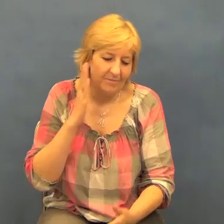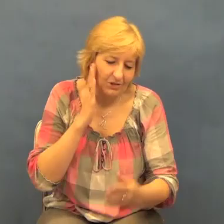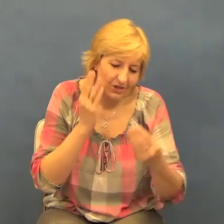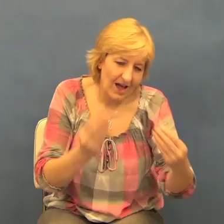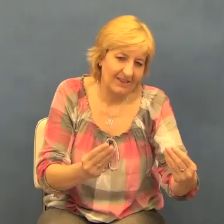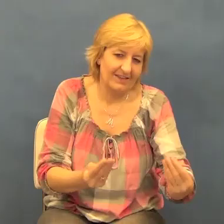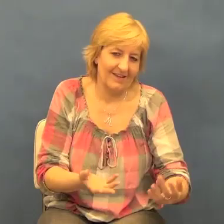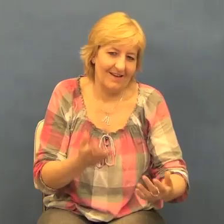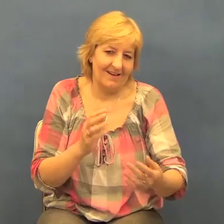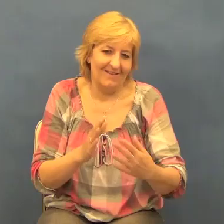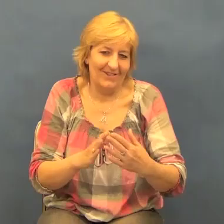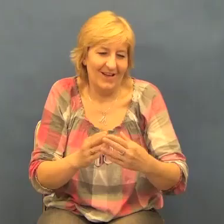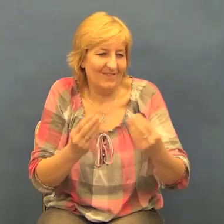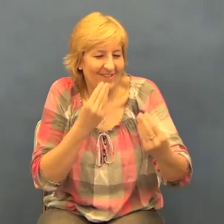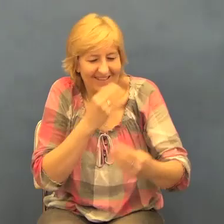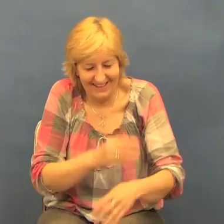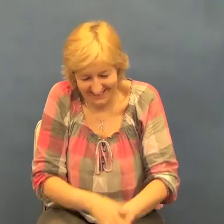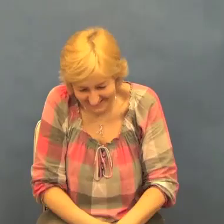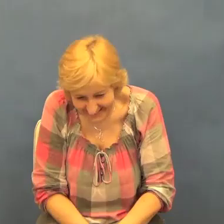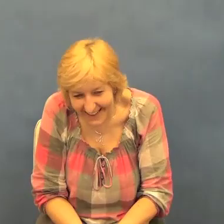W mieszkaniu postawić albo w domu.